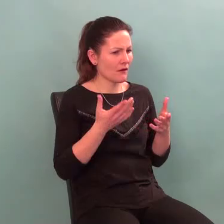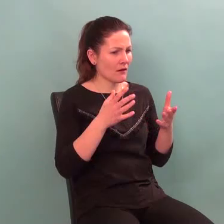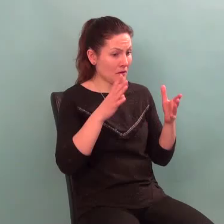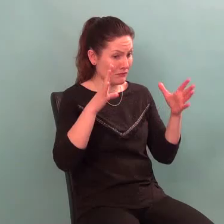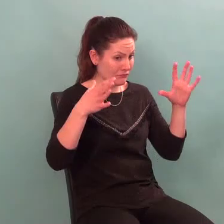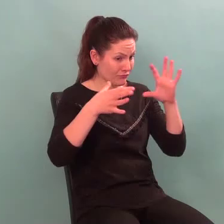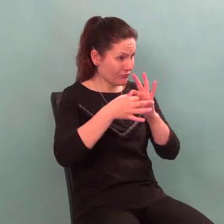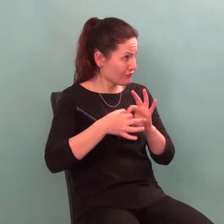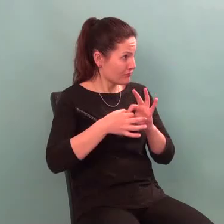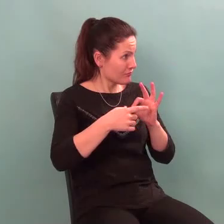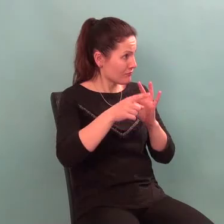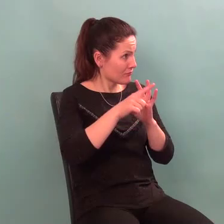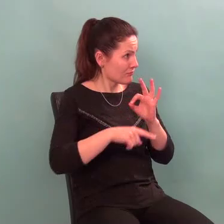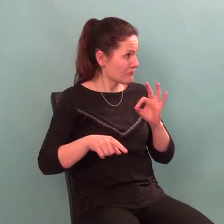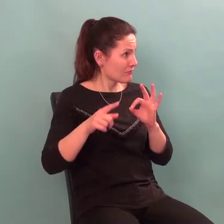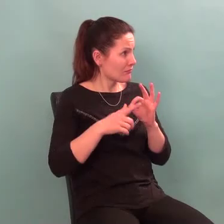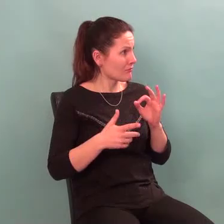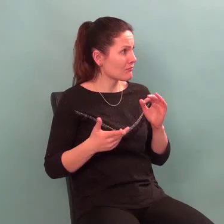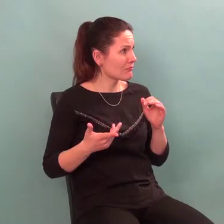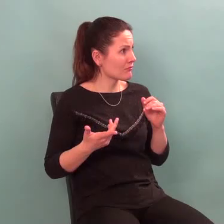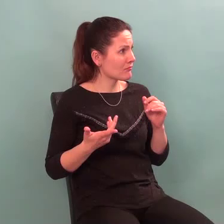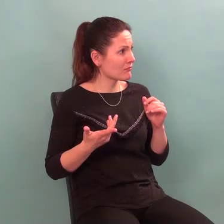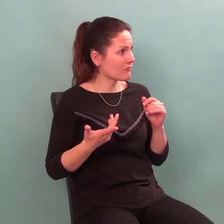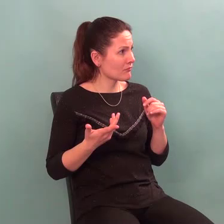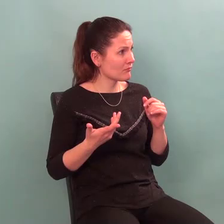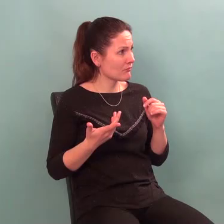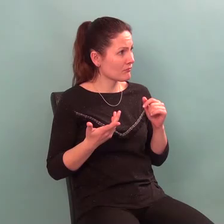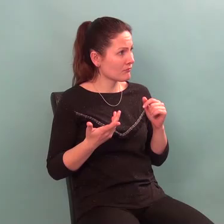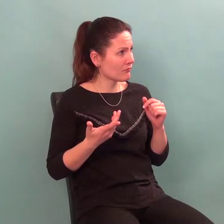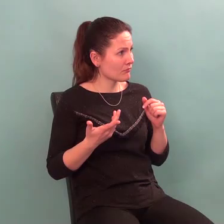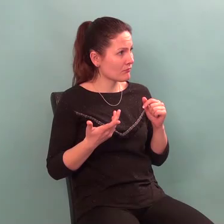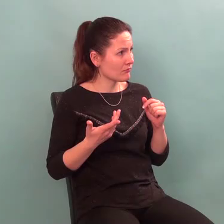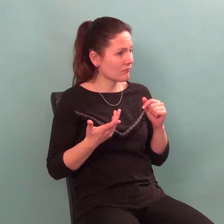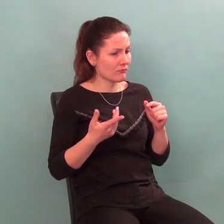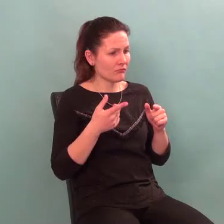To wszystko się łączy?